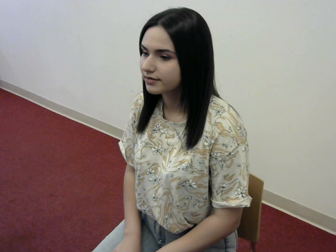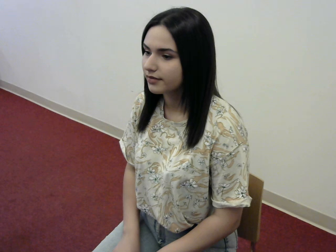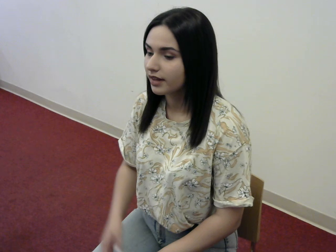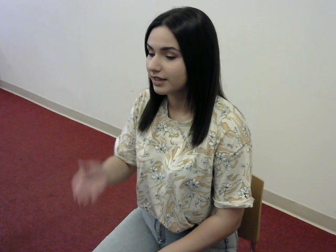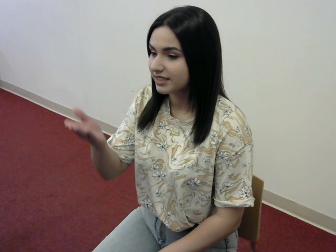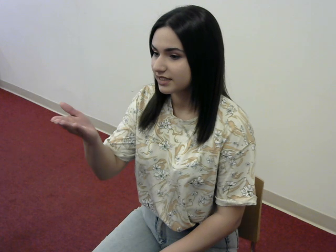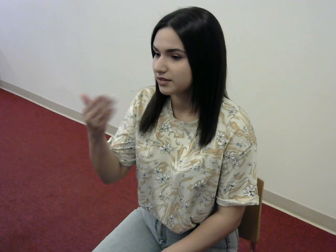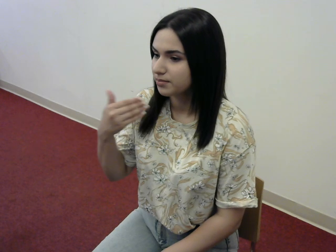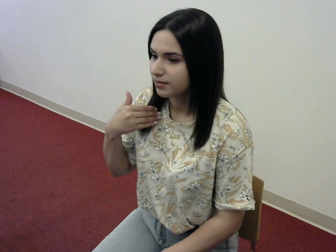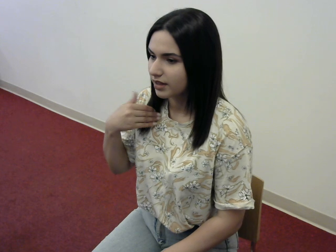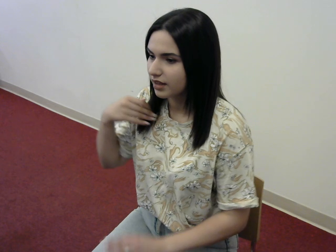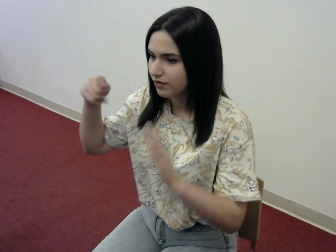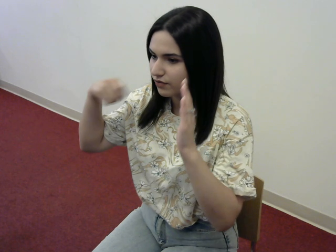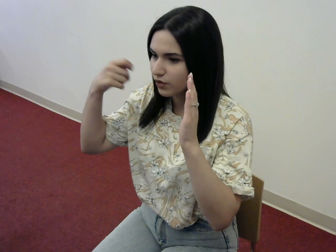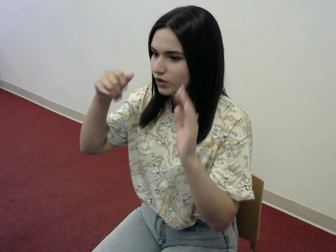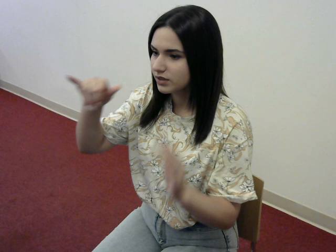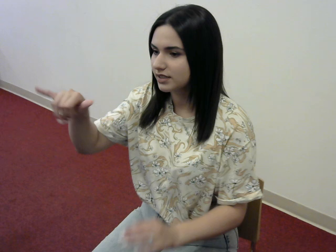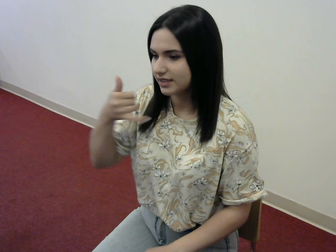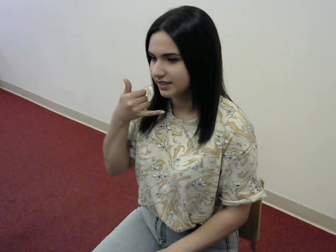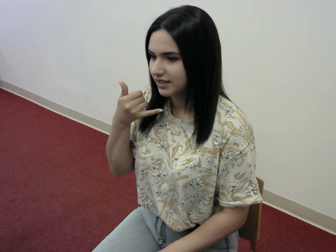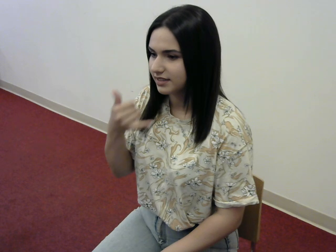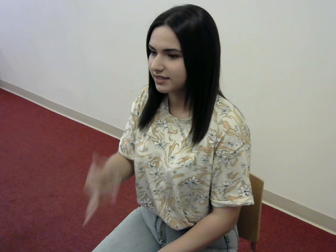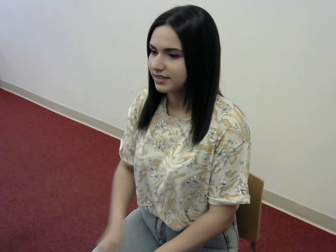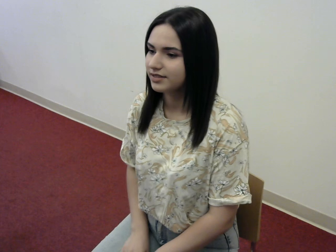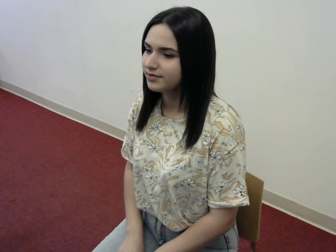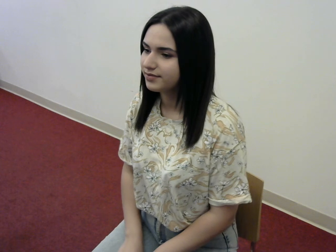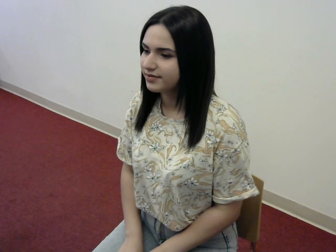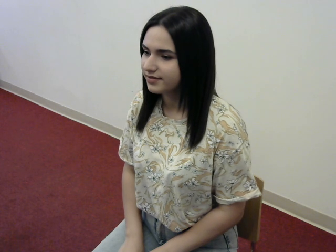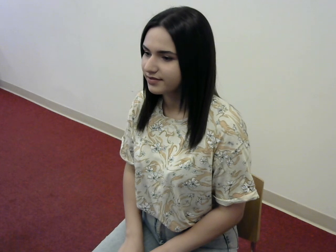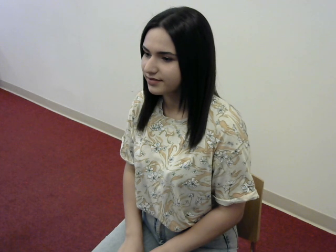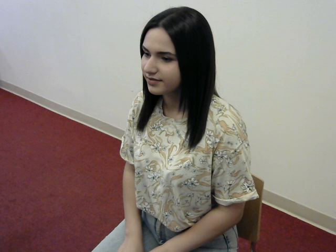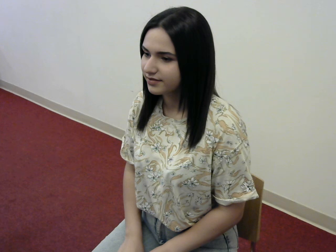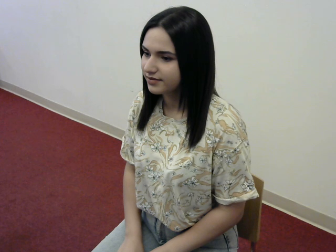Siz mənə video zəng edin